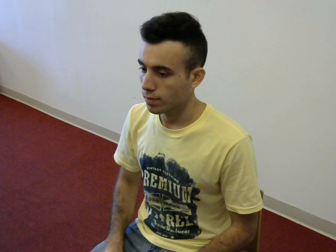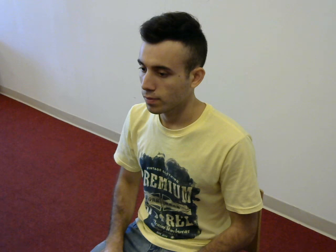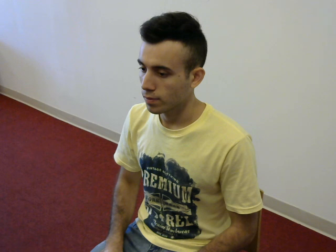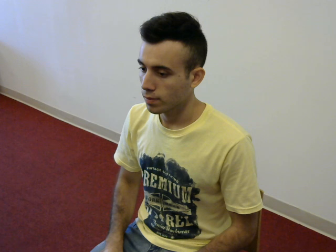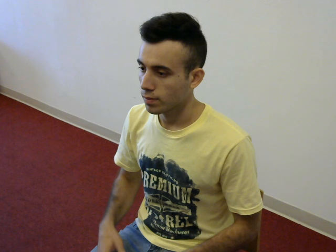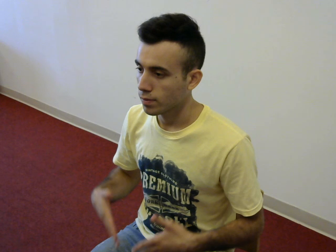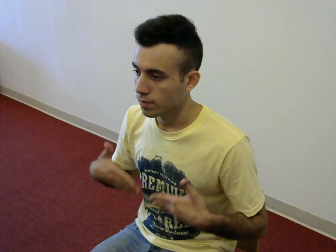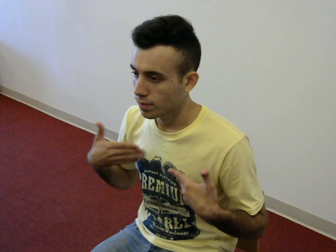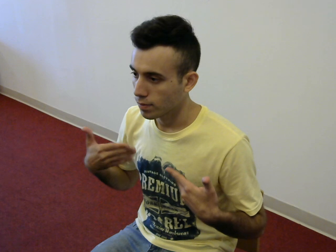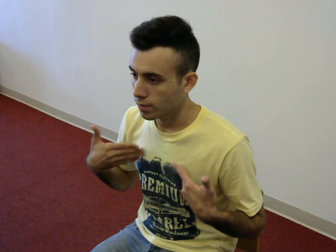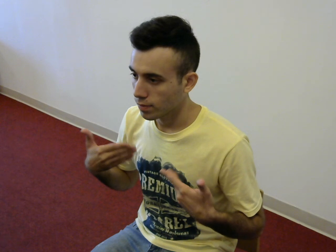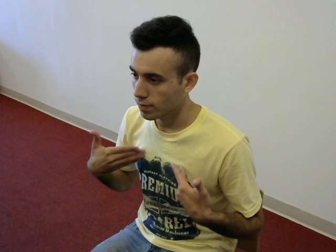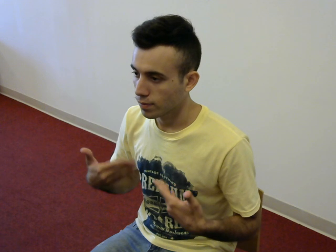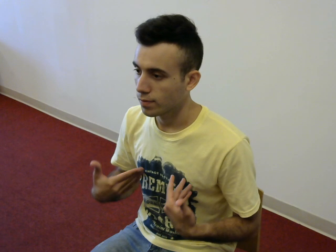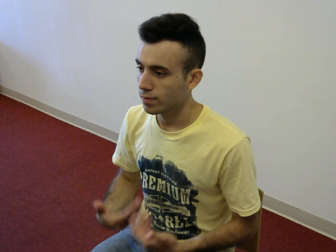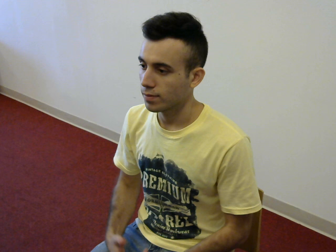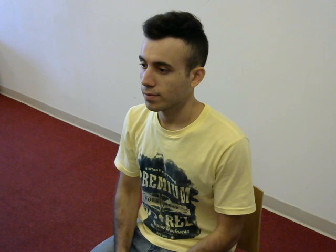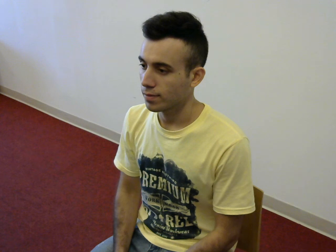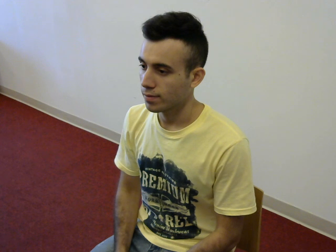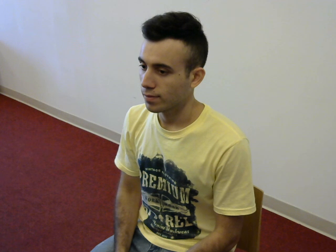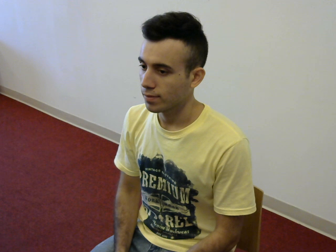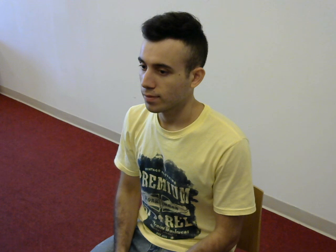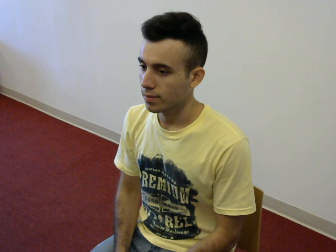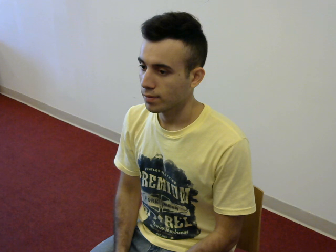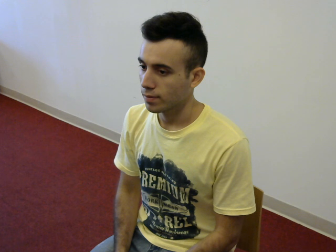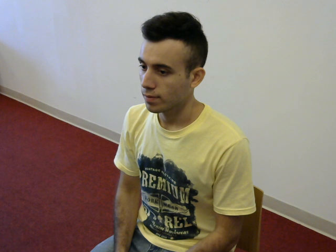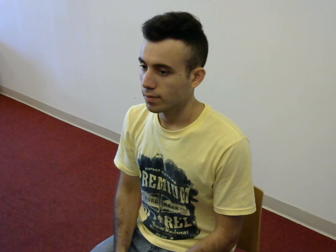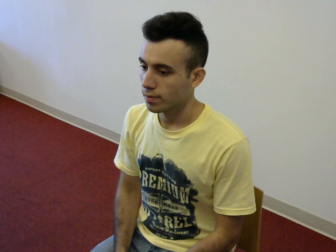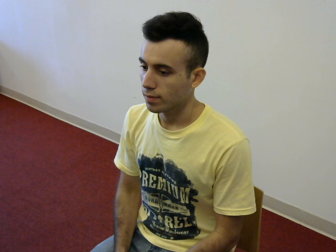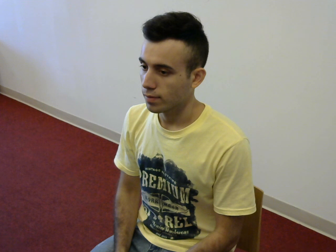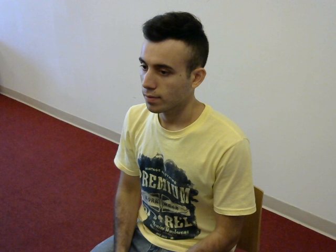Salam